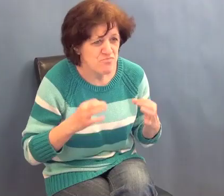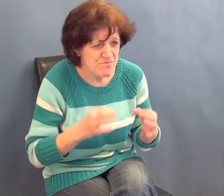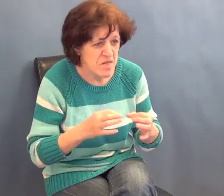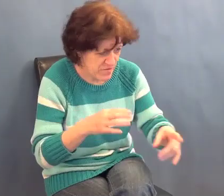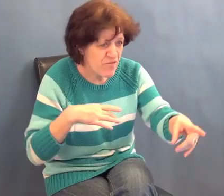Zgadzam się, wolne mam.